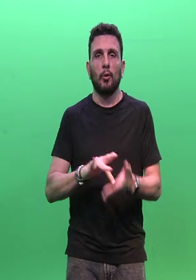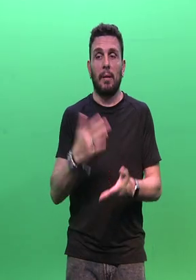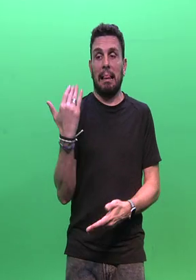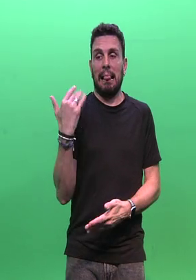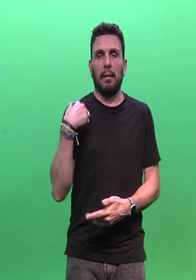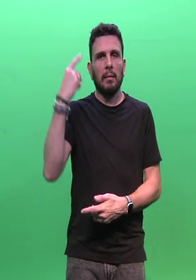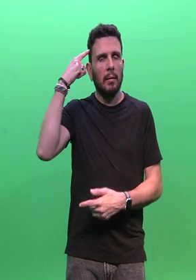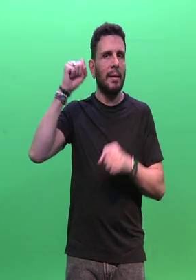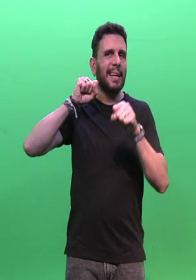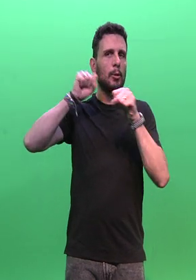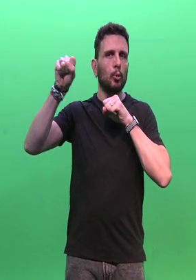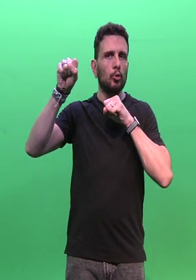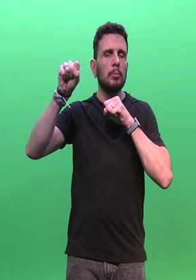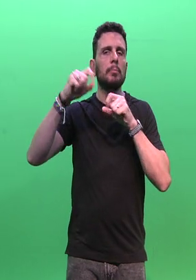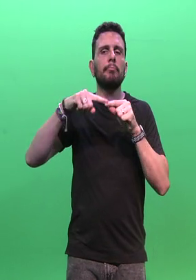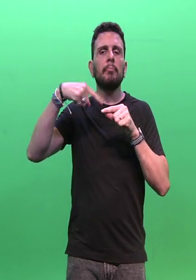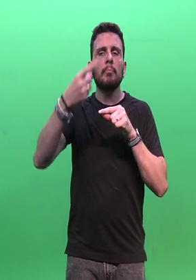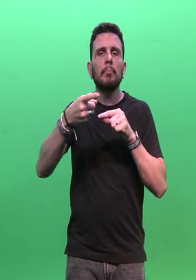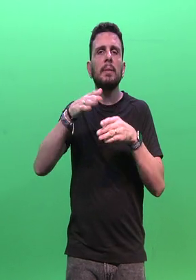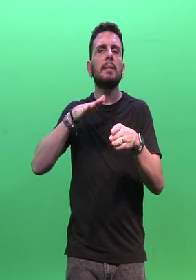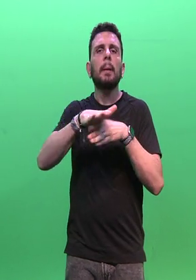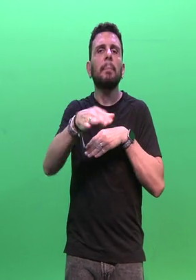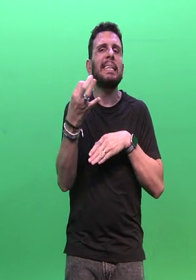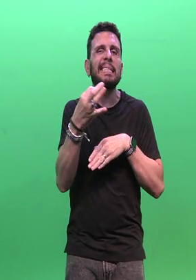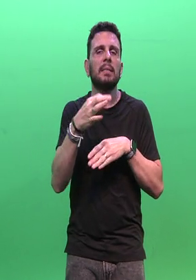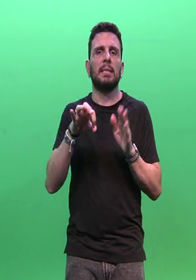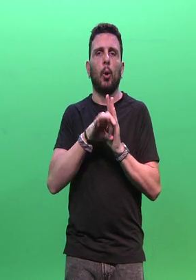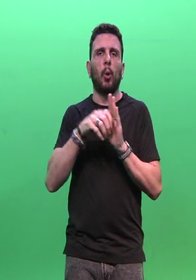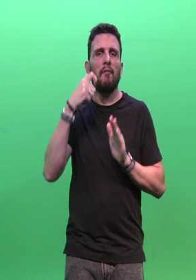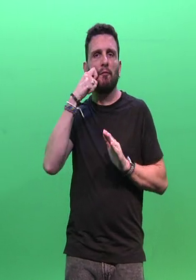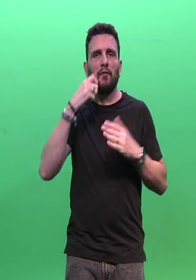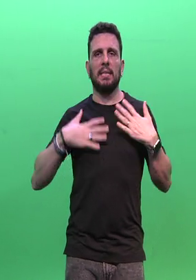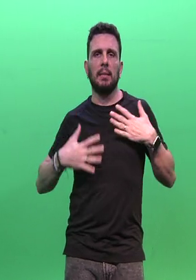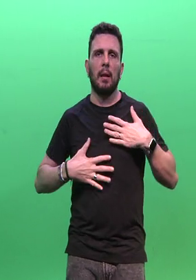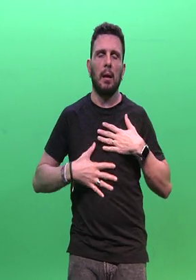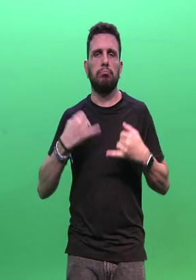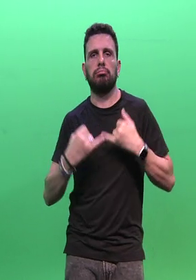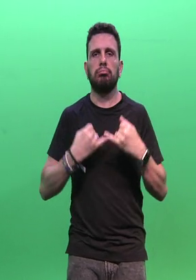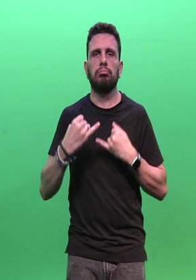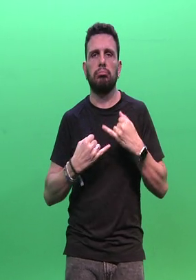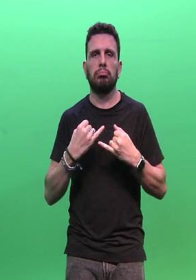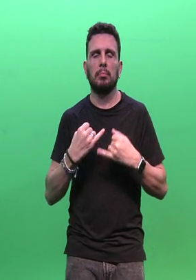Fa poc vaig patir un ictus, i m'han quedat seqüeles físiques per sempre, amb alguns problemes.